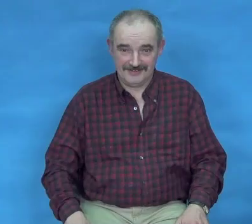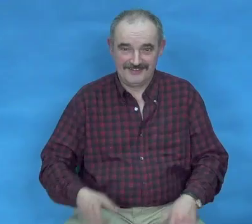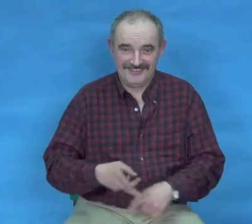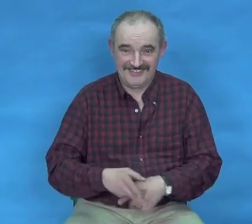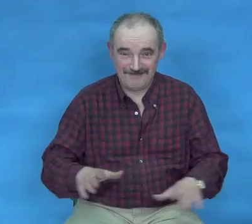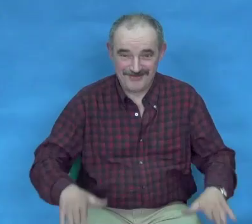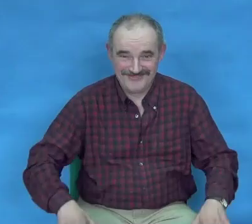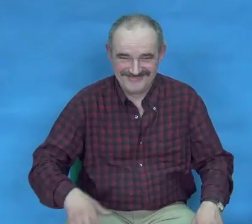Ty jesteś muzułmaninem.